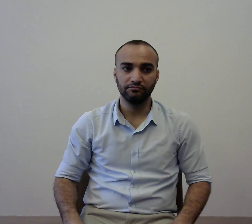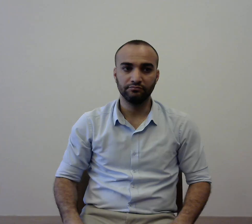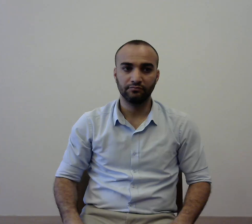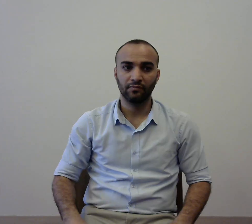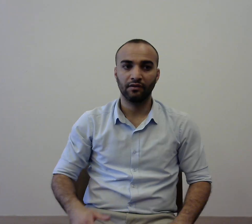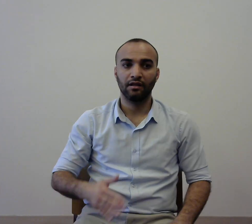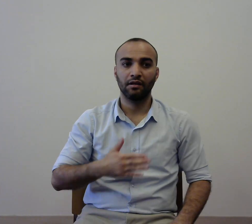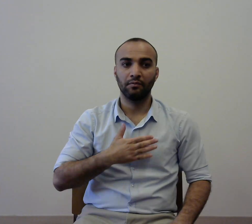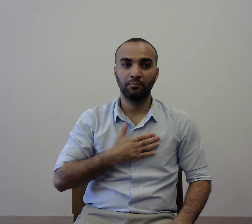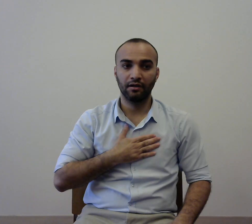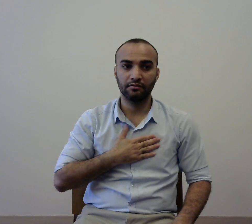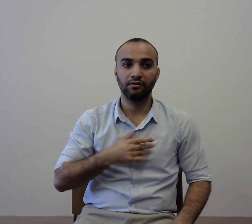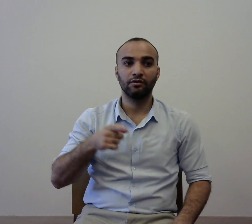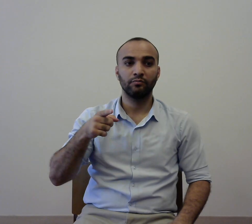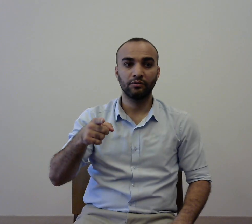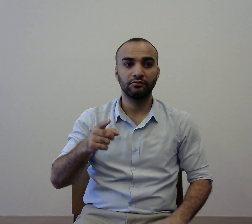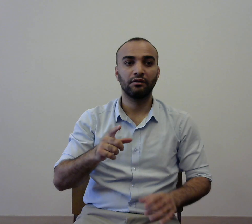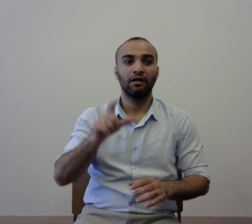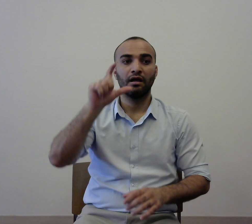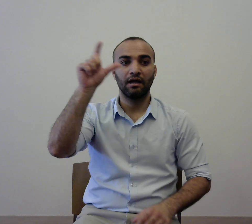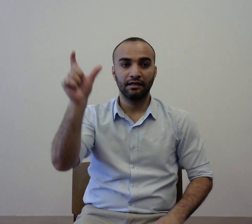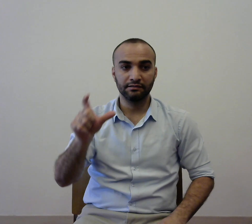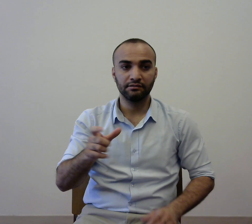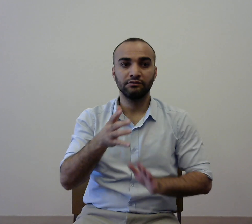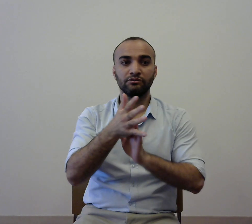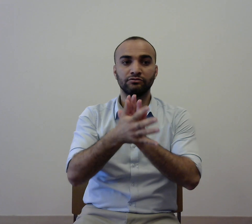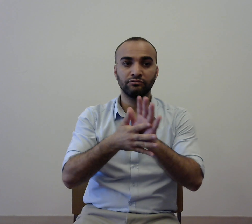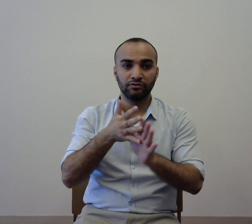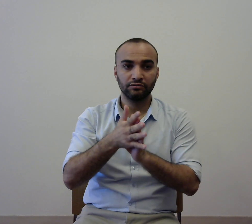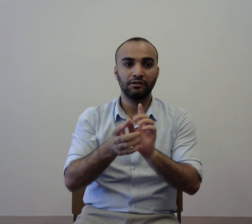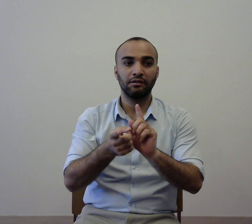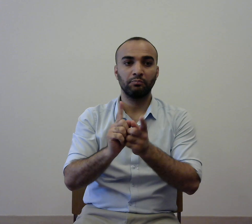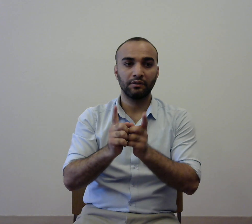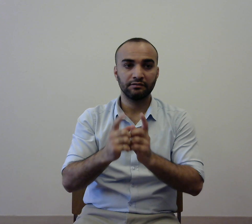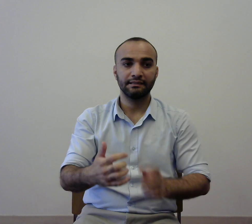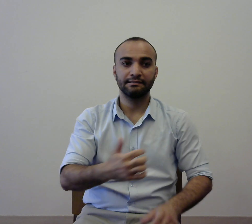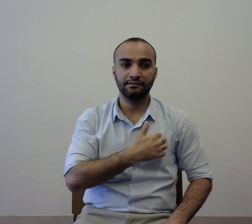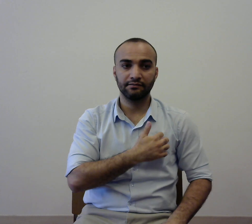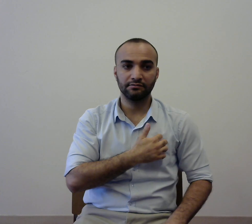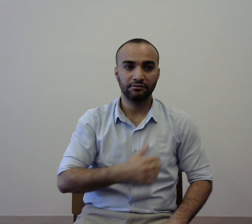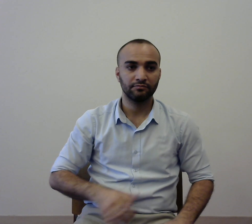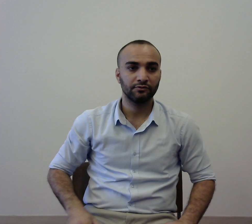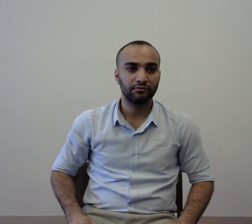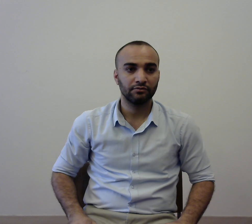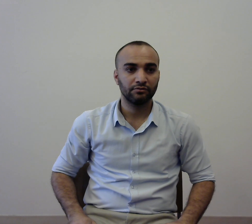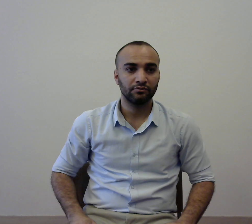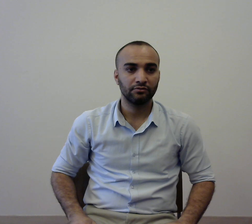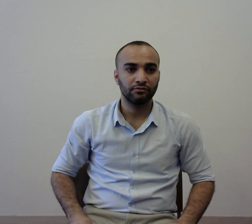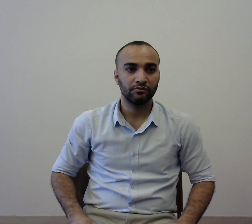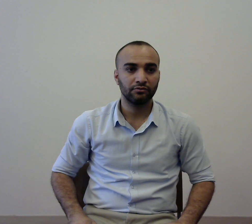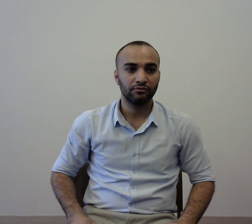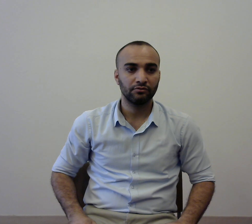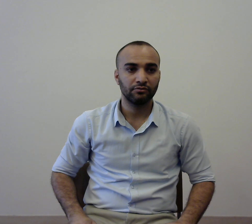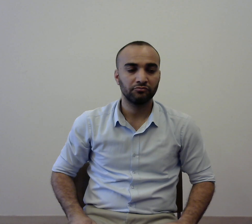Mən bu əsərin surdotərcüməsini istəyirəm